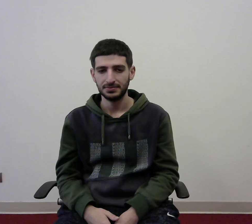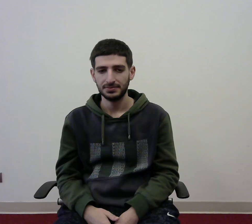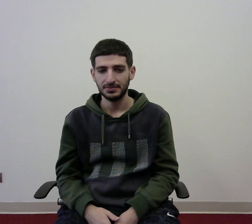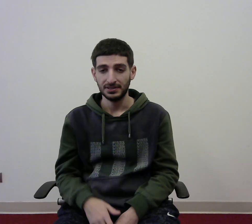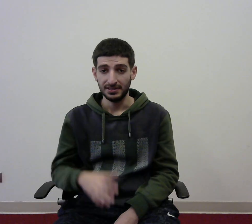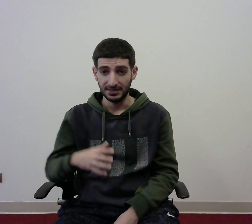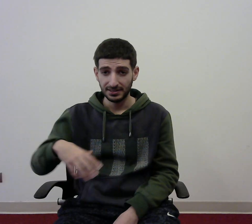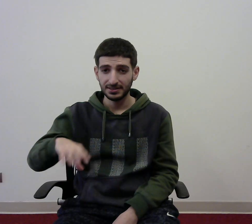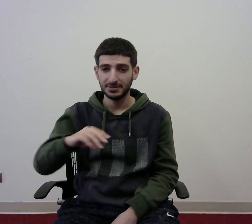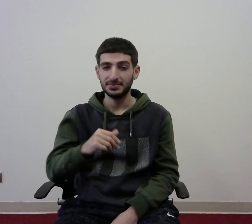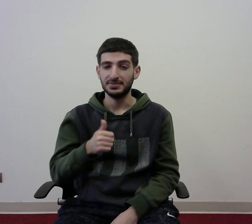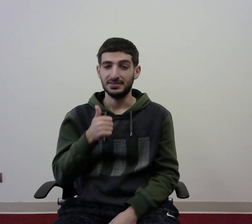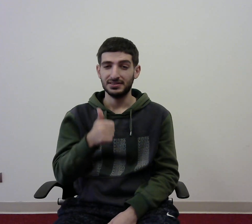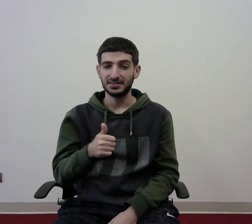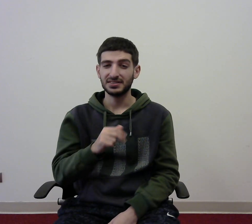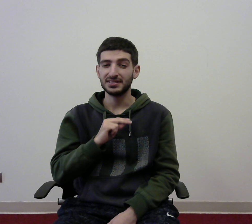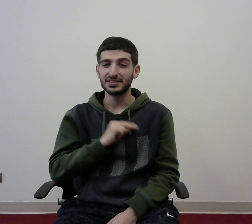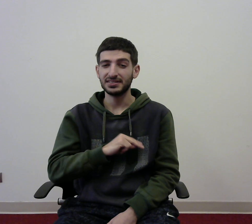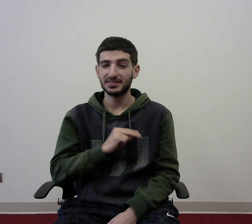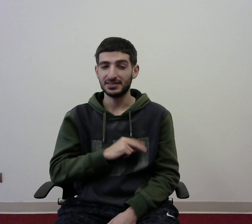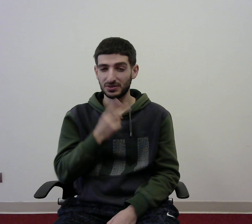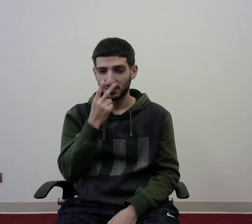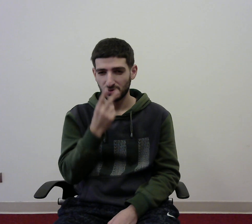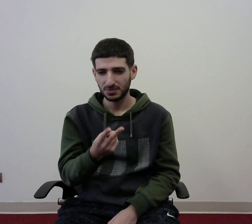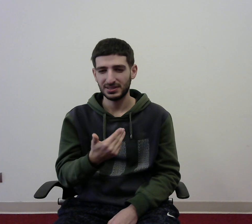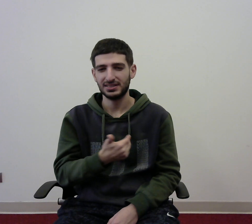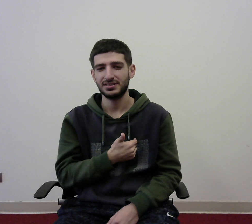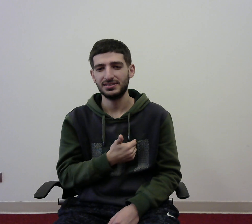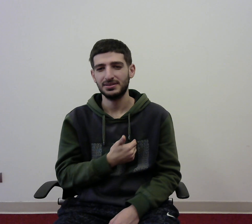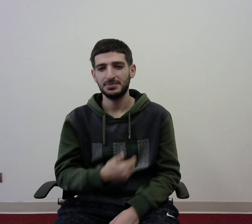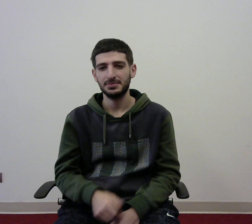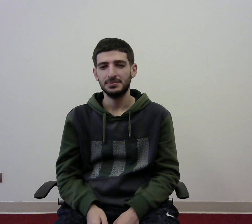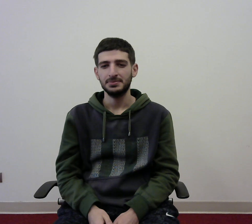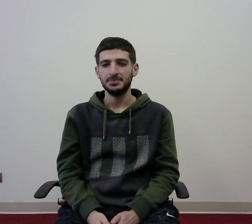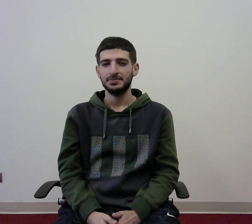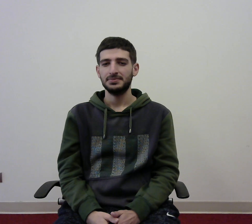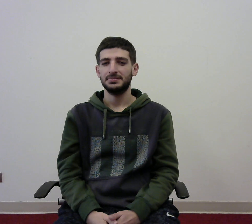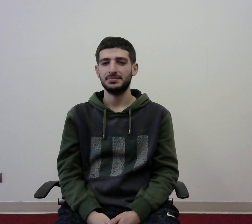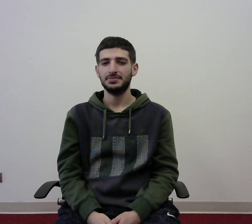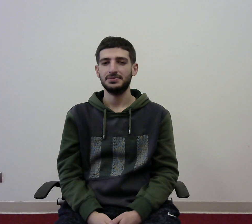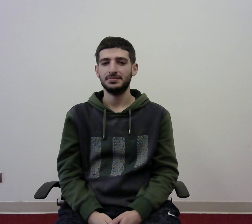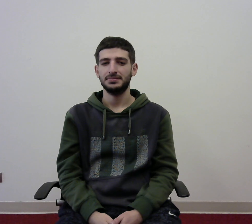Hamı yaxşı işlər görmək istəyir